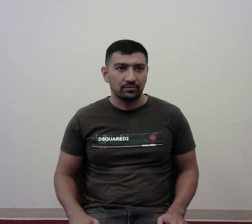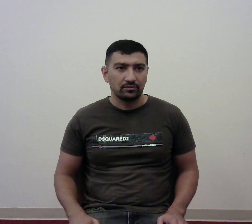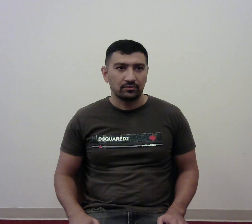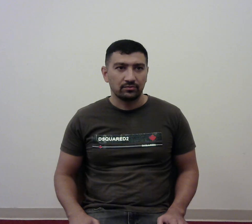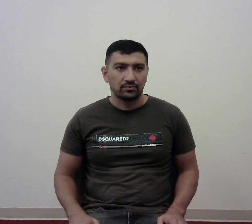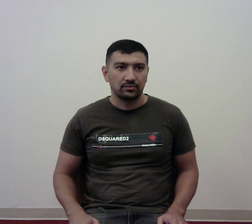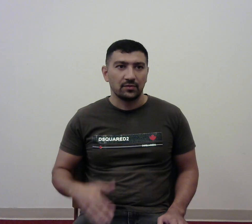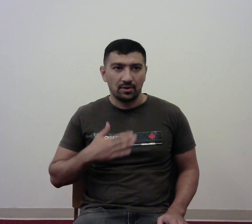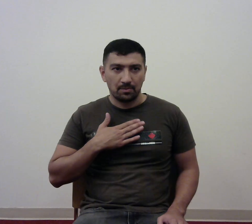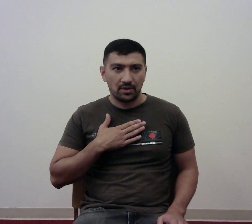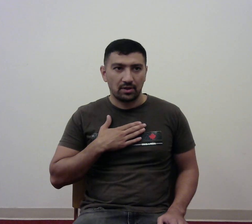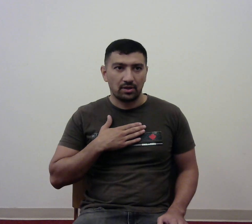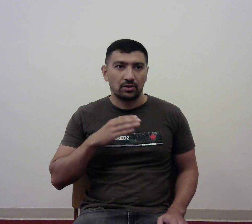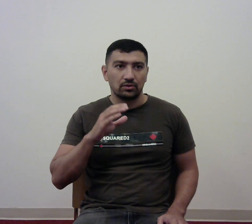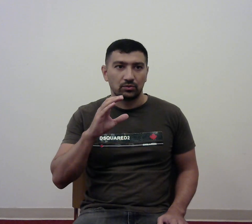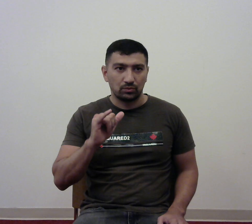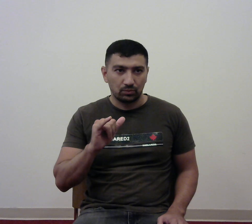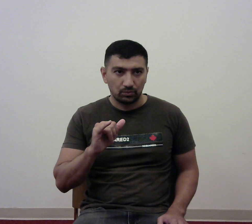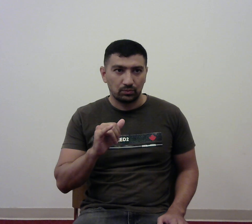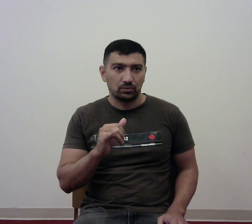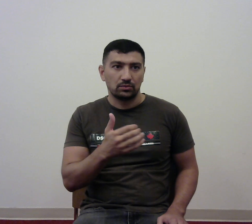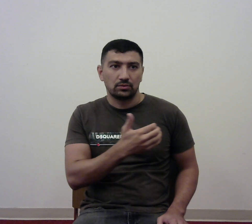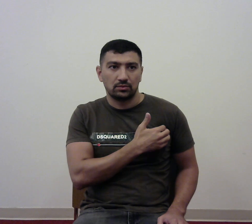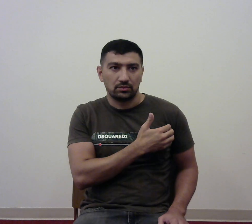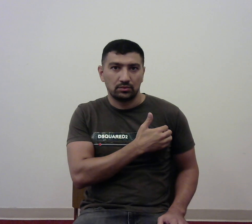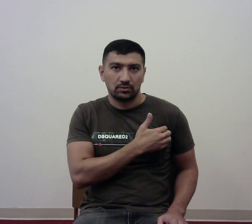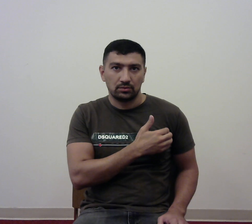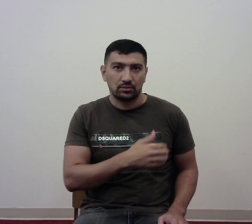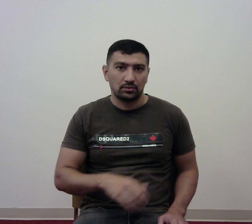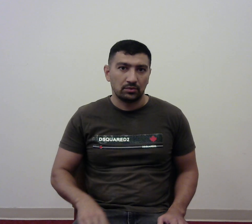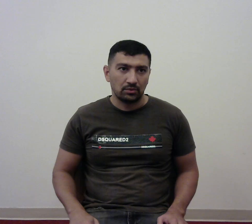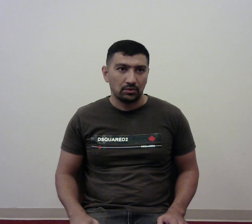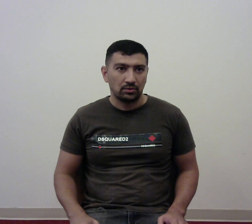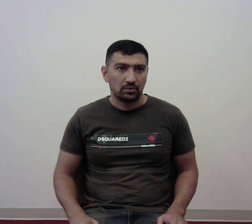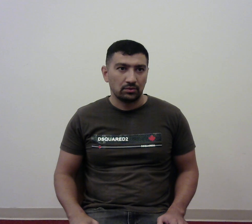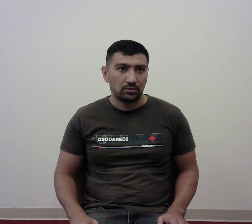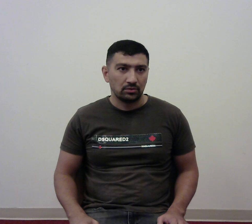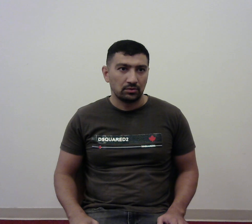Mən su istəyirəm